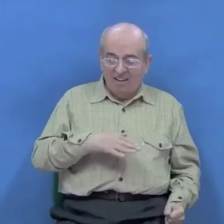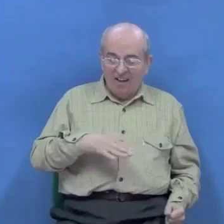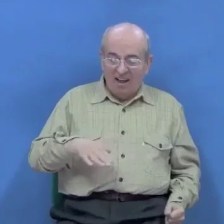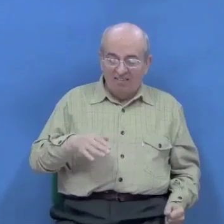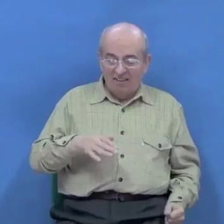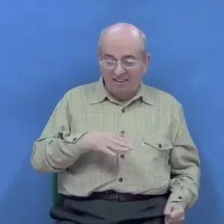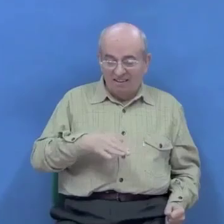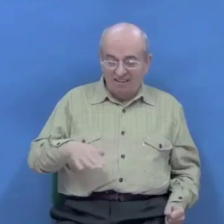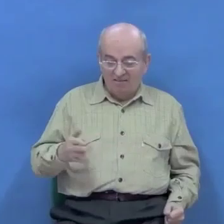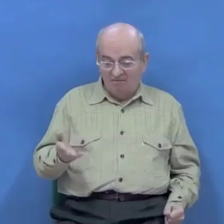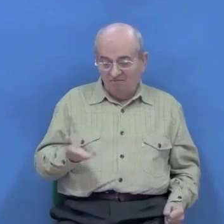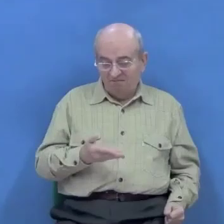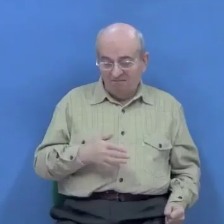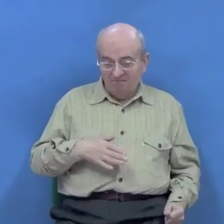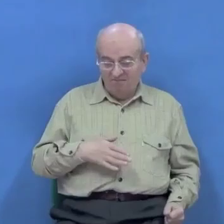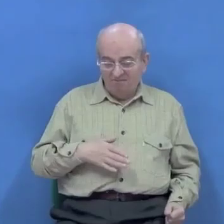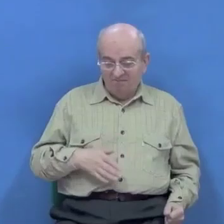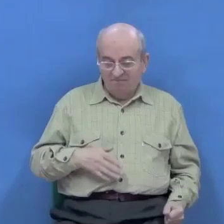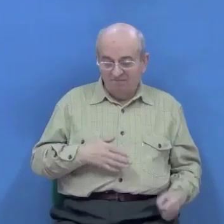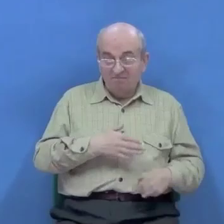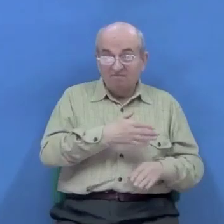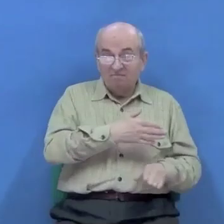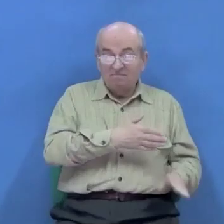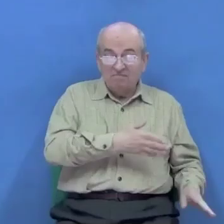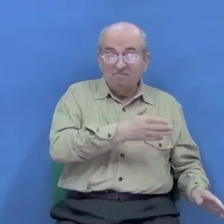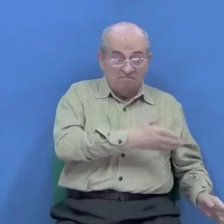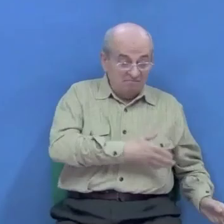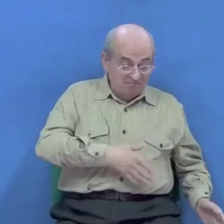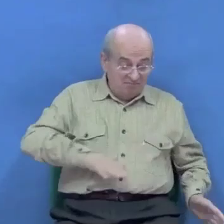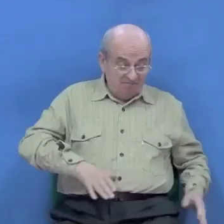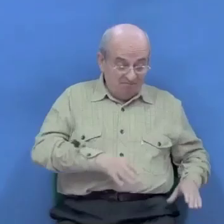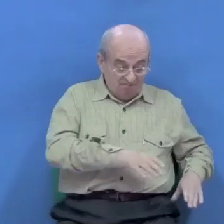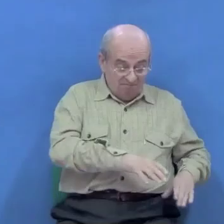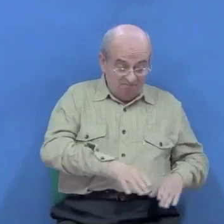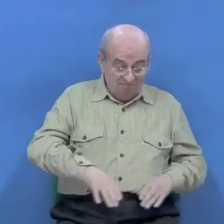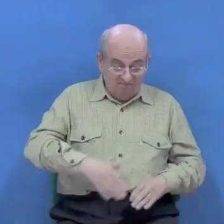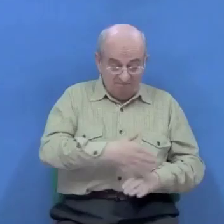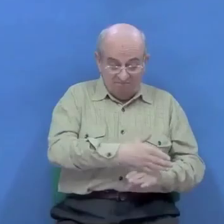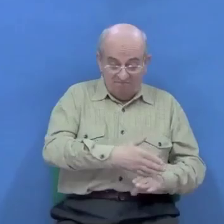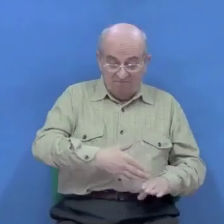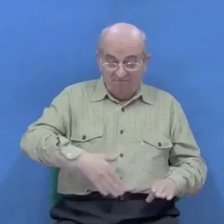Piłuje ławkę.